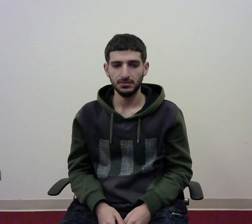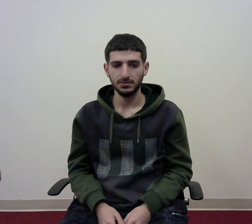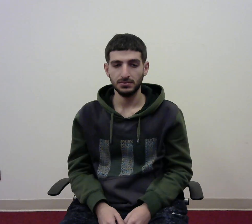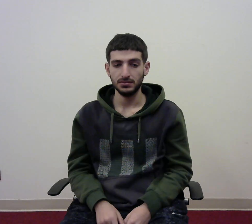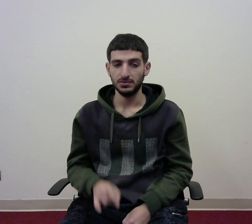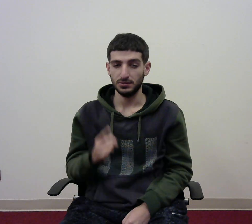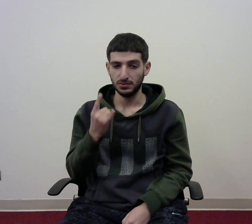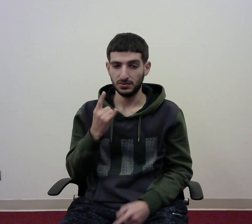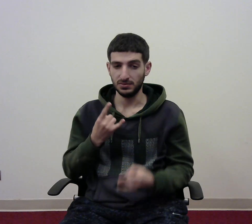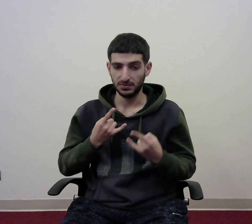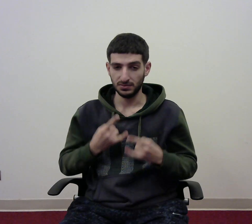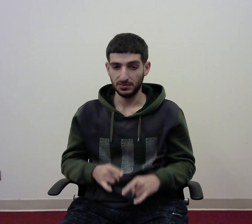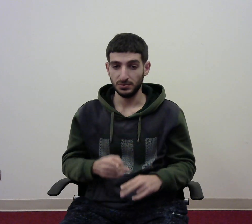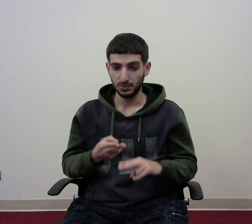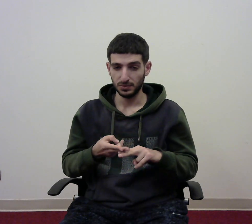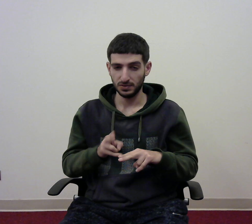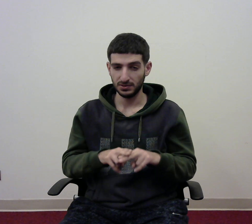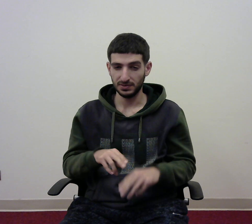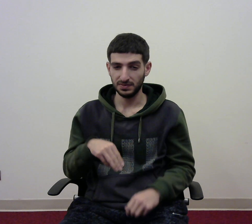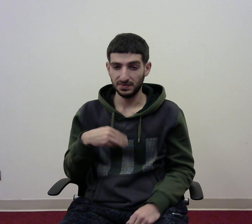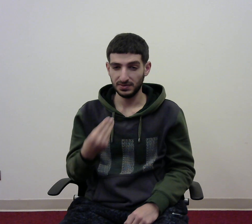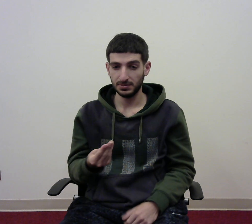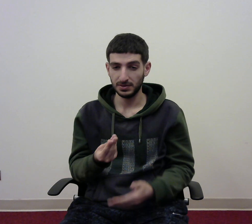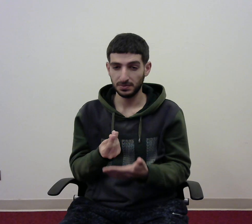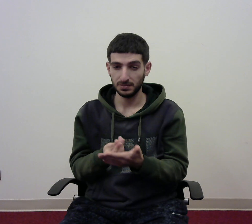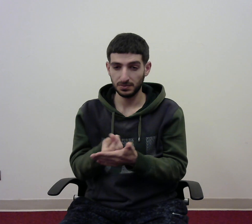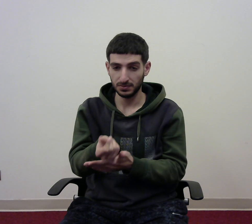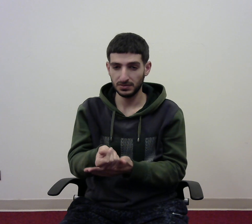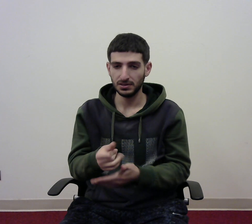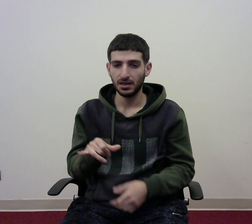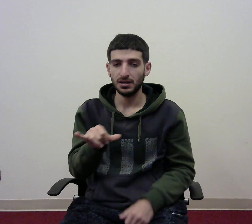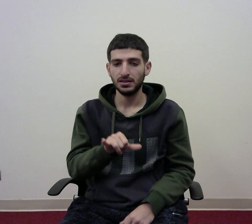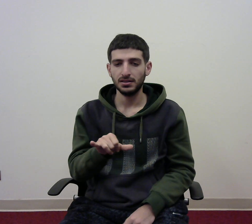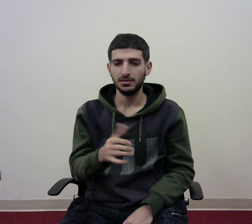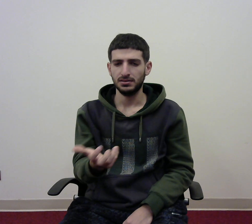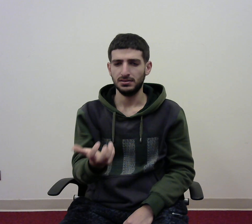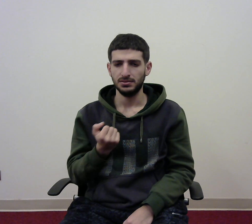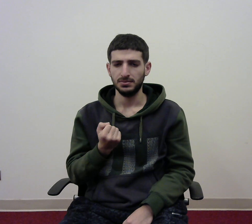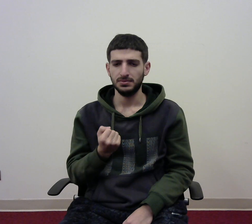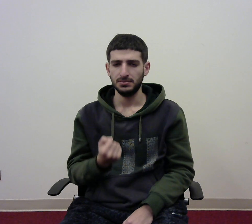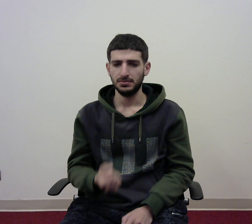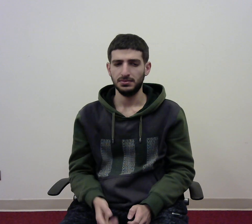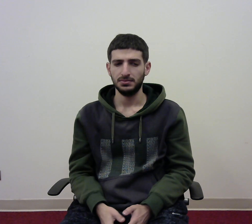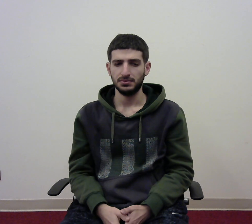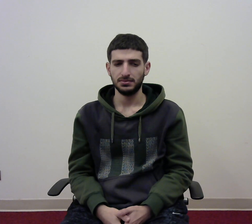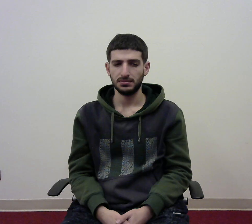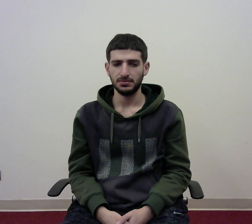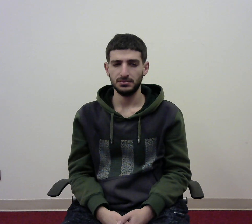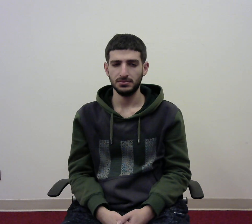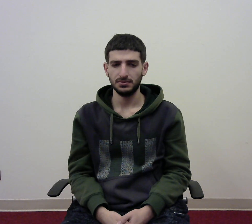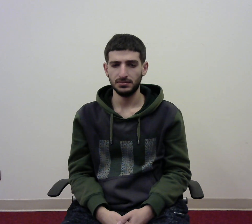Uşağın doğulmasına görə verilən ödəniş hardan alınır?